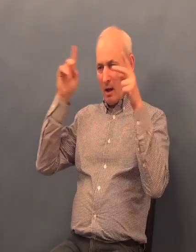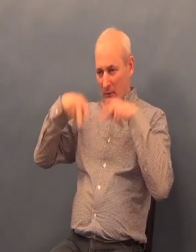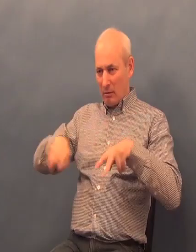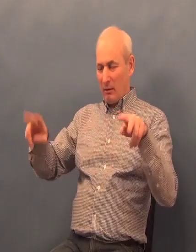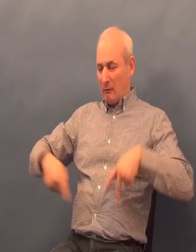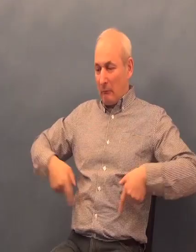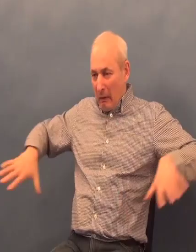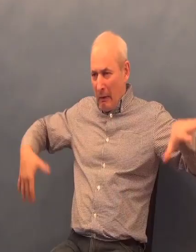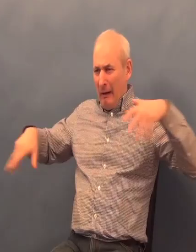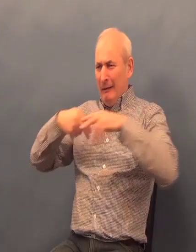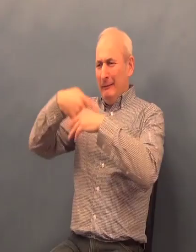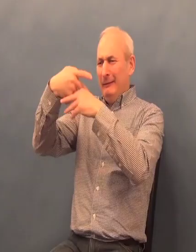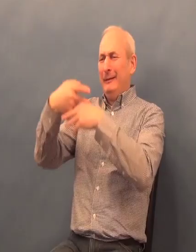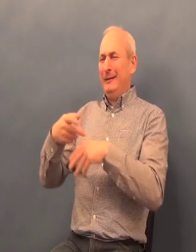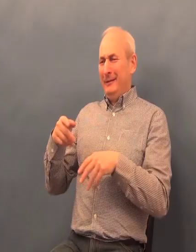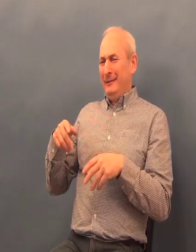Jeleń podnosi się, a siedzący się na nim chłopiec próbuje utrzymać równowagę.